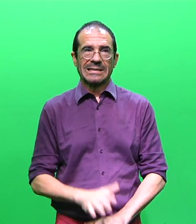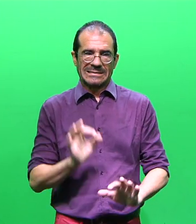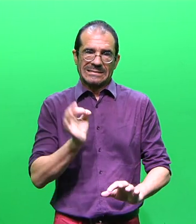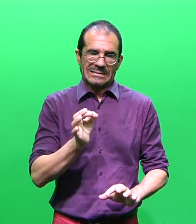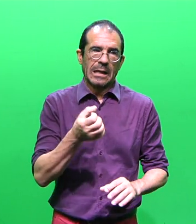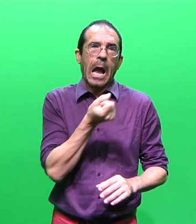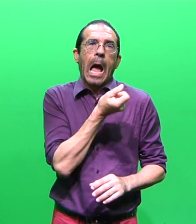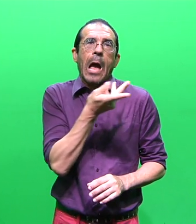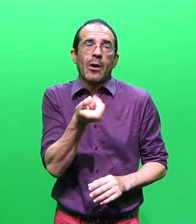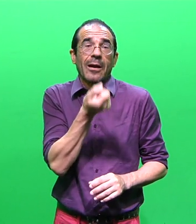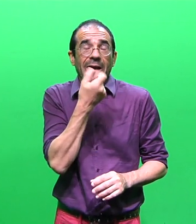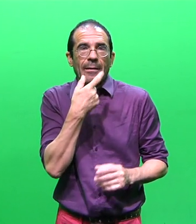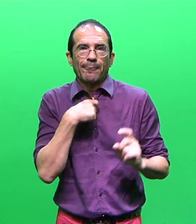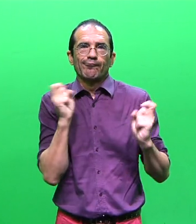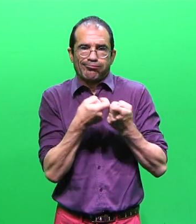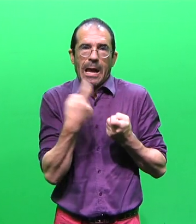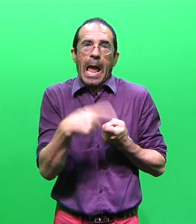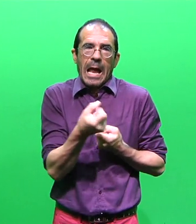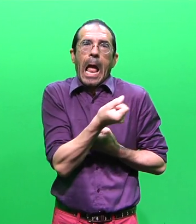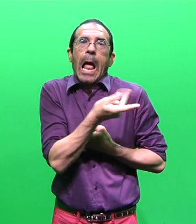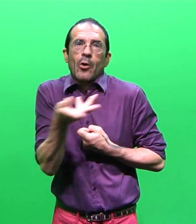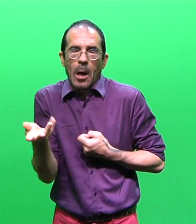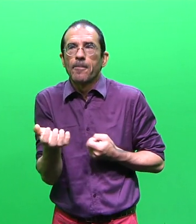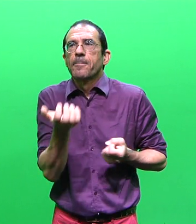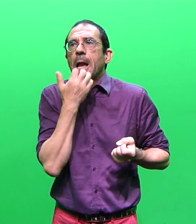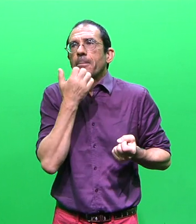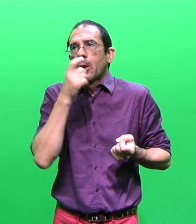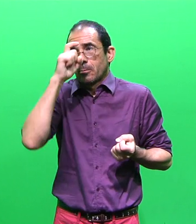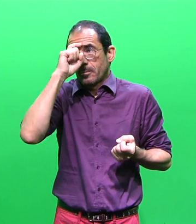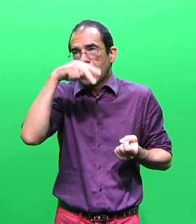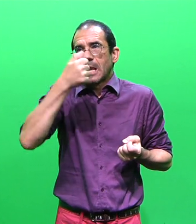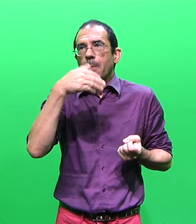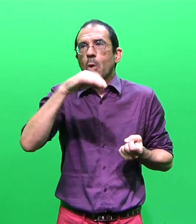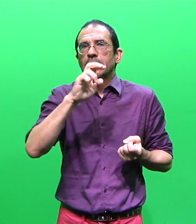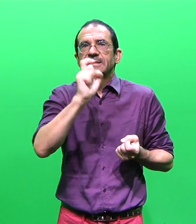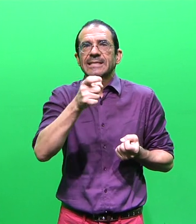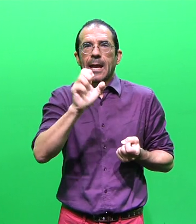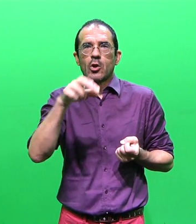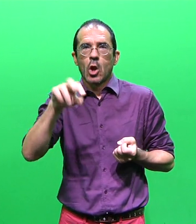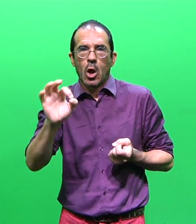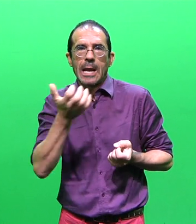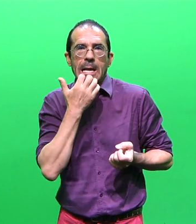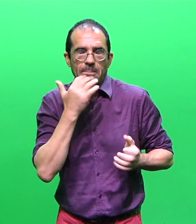Sí, tinc al·lèrgia a algunes pastilles, com per exemple al naproxeno.